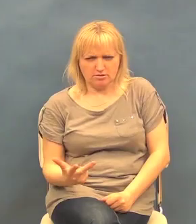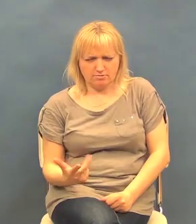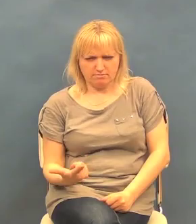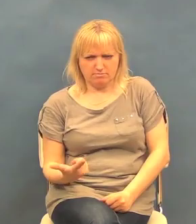A są dwa.